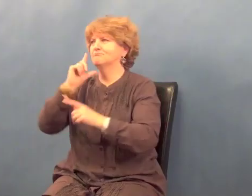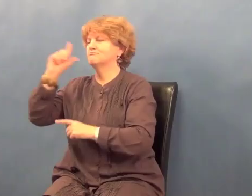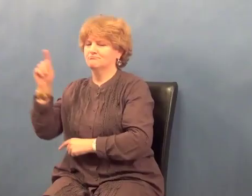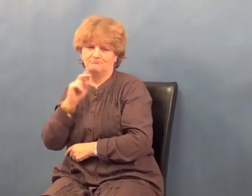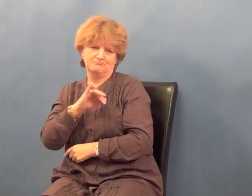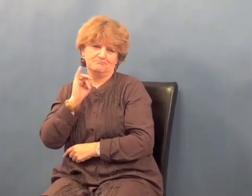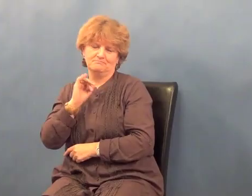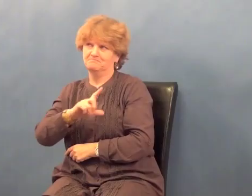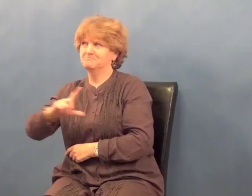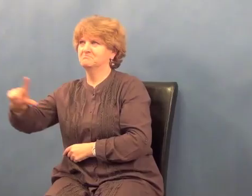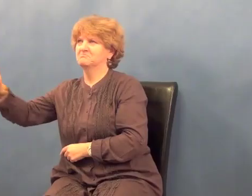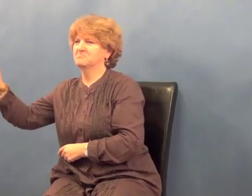Pan zastanawia się, a ci chłopcy odchodzą.